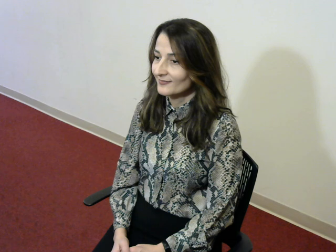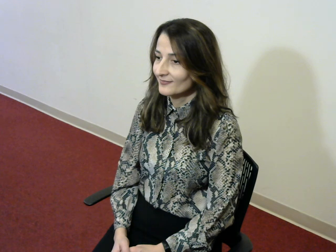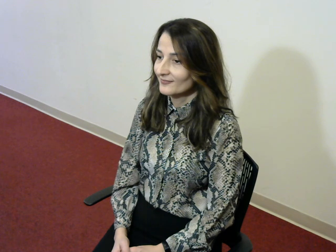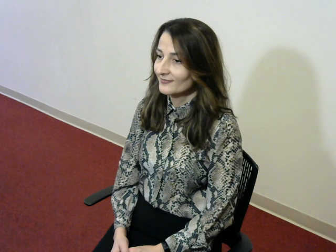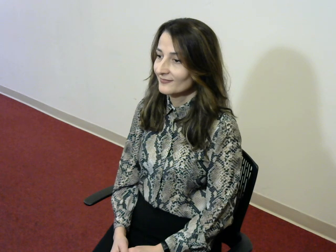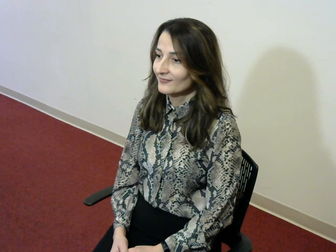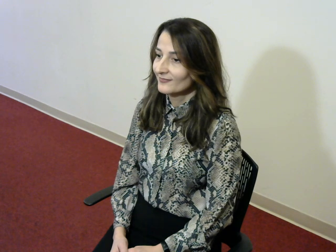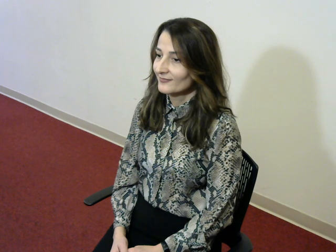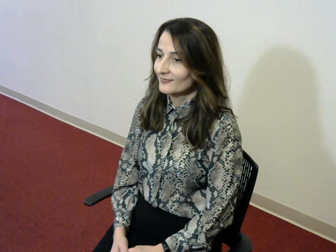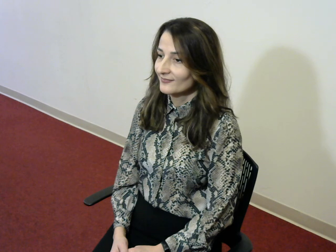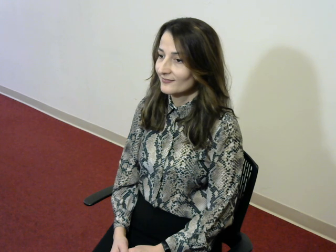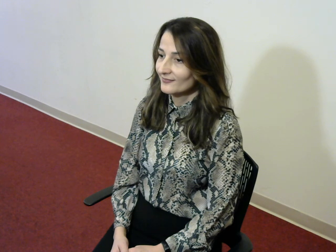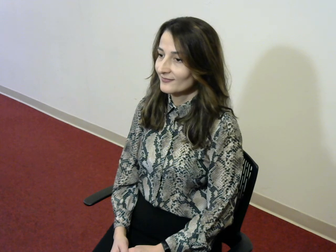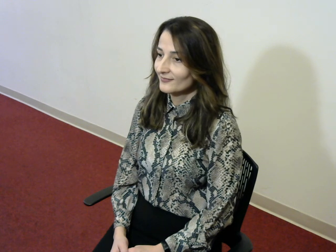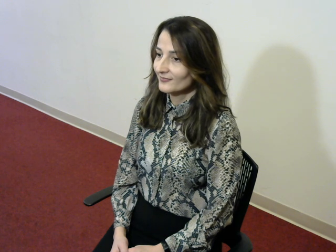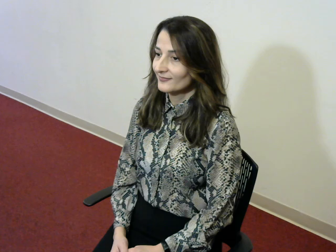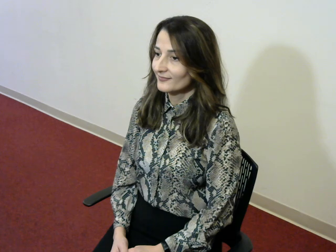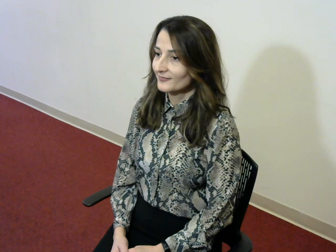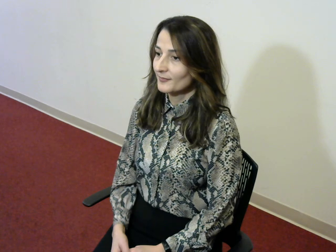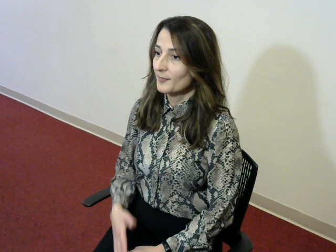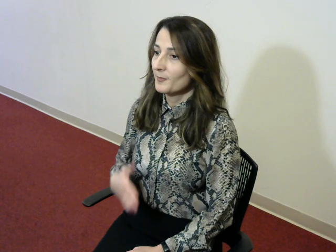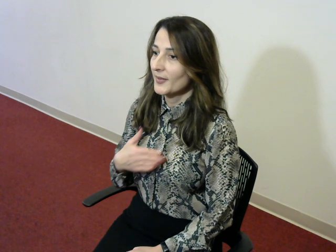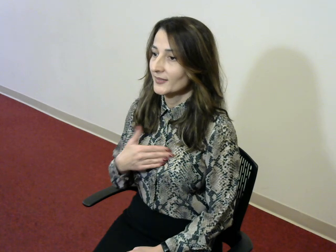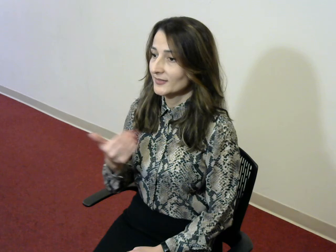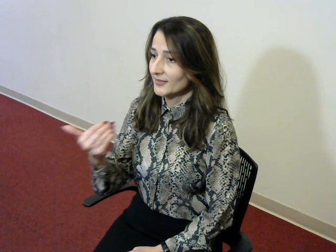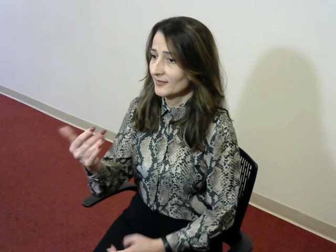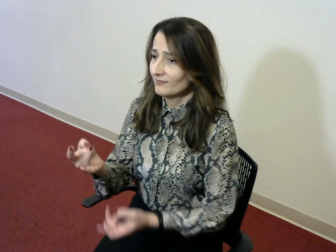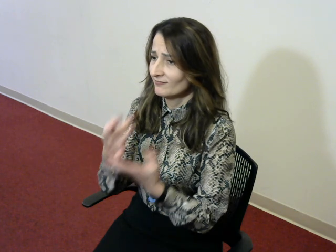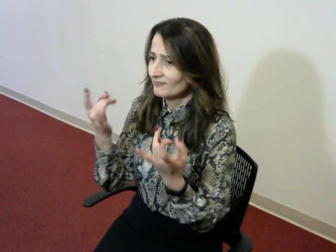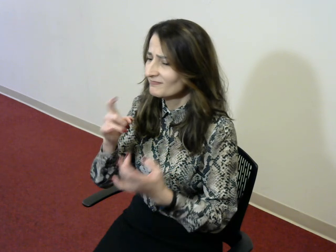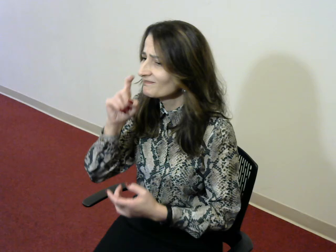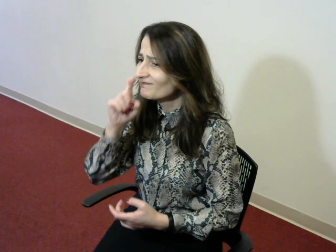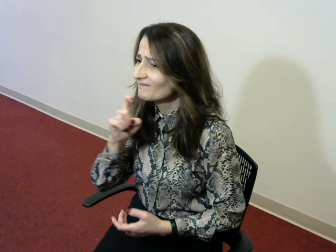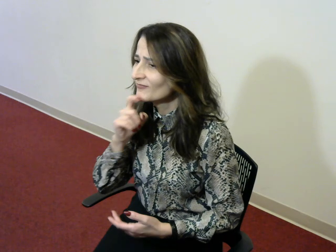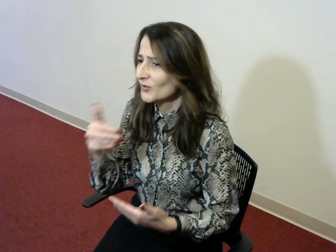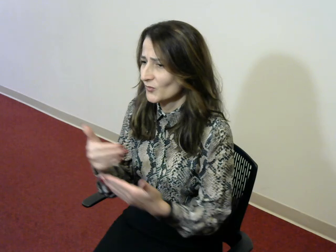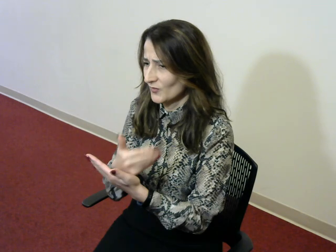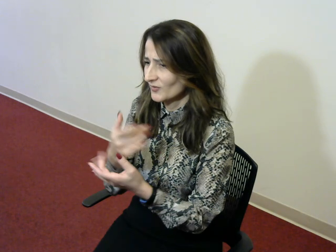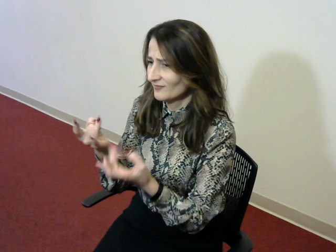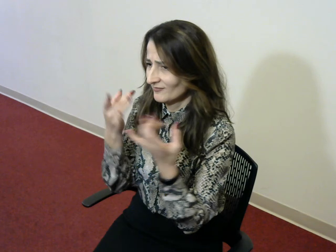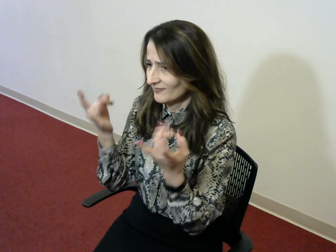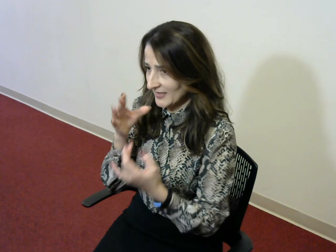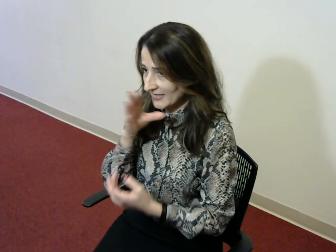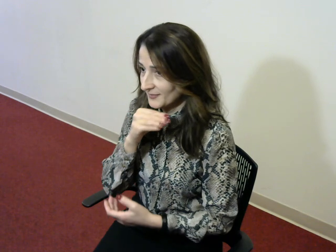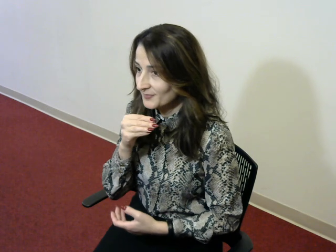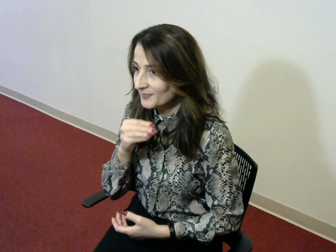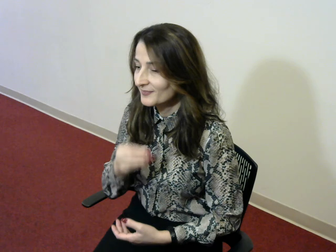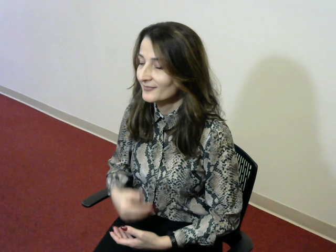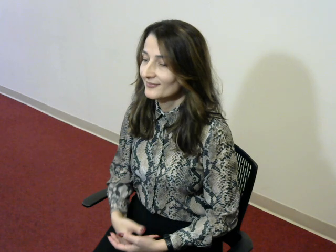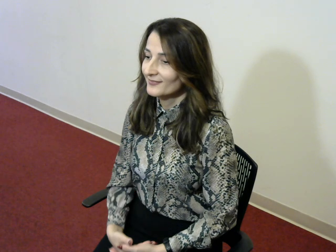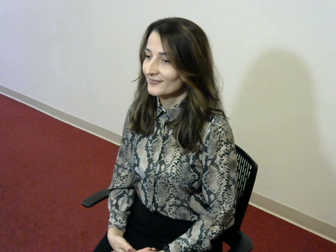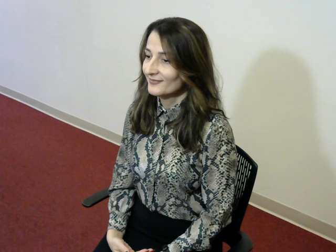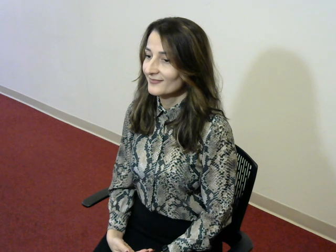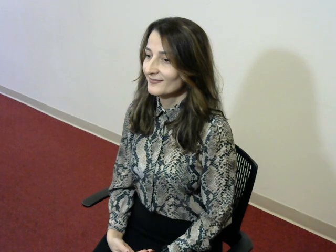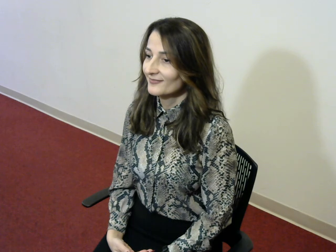Mən sizin dediklərinizi başa düşmədim, yenidən izah edə bilərsinizmi?